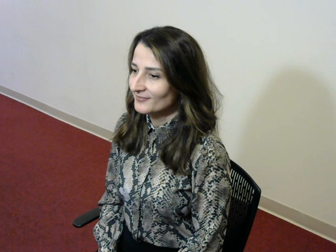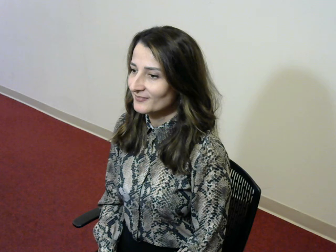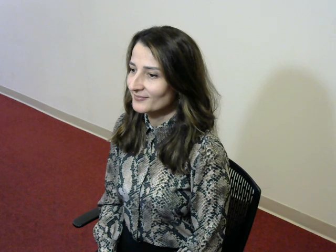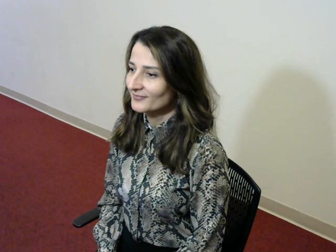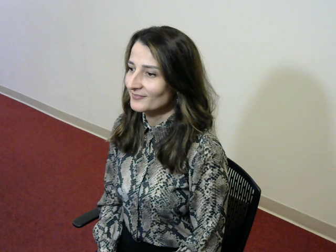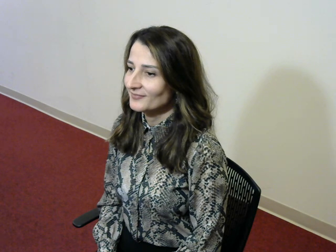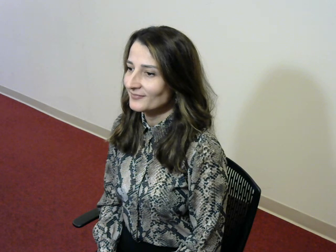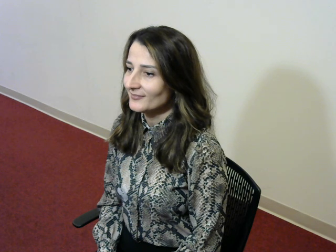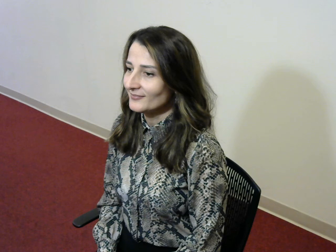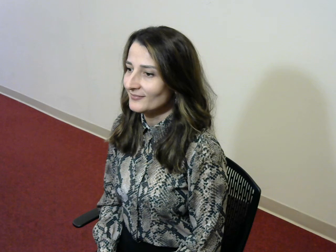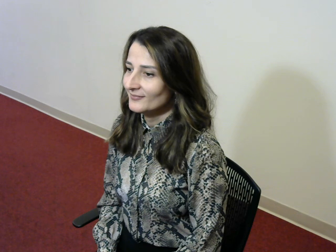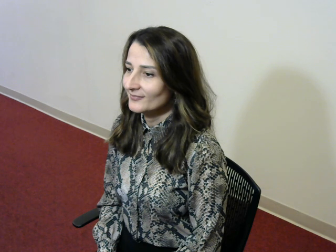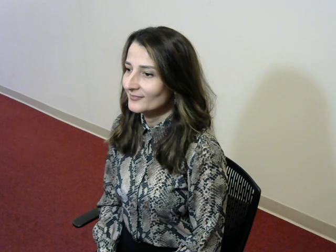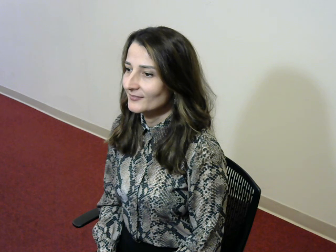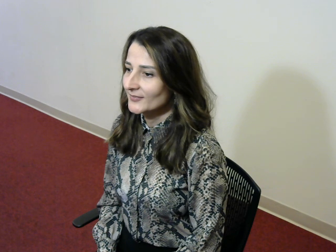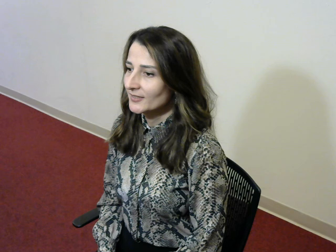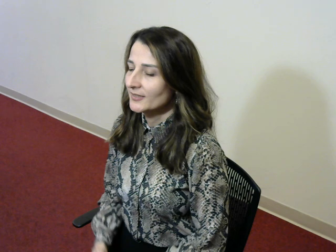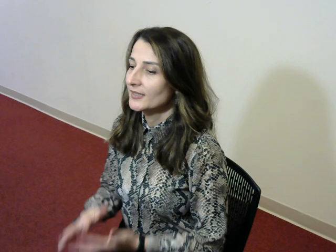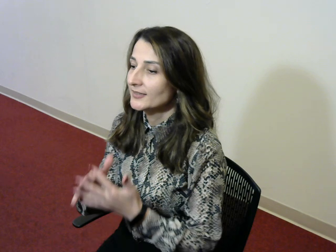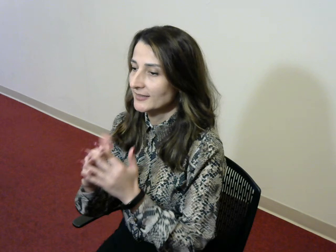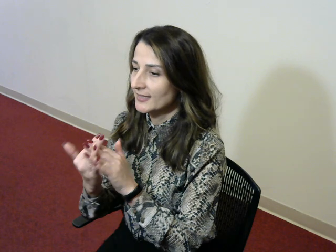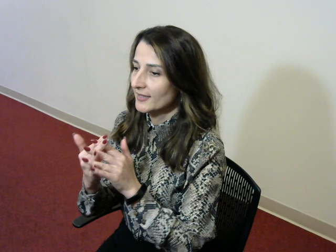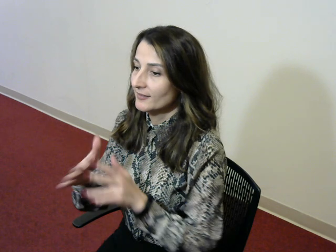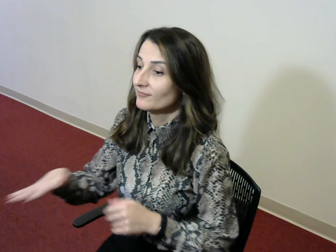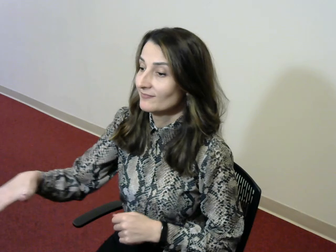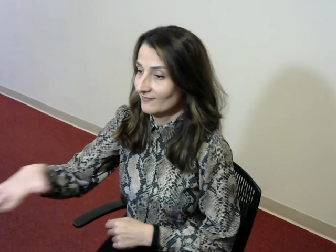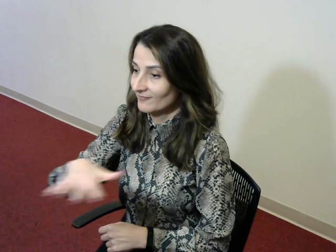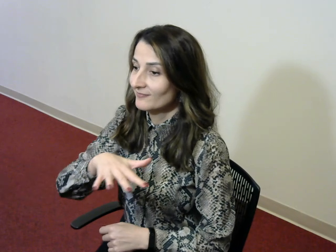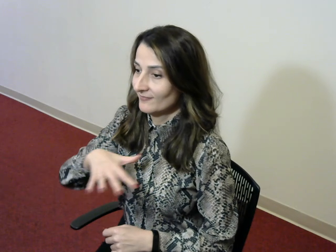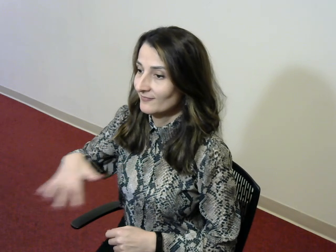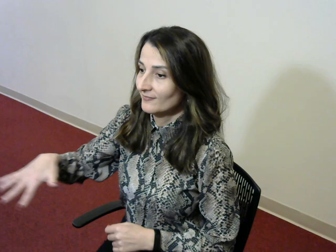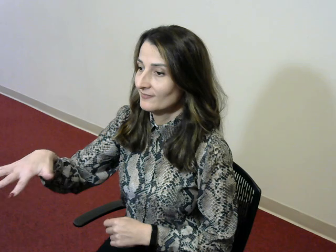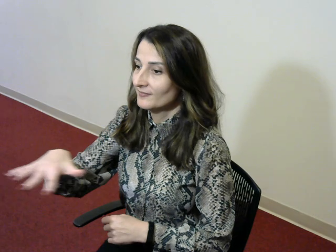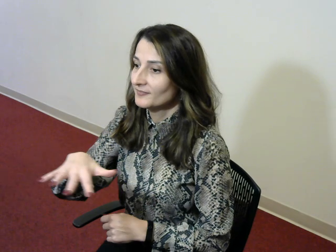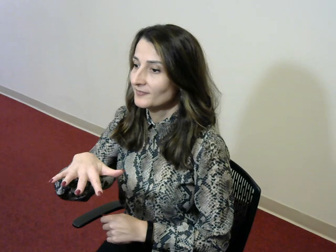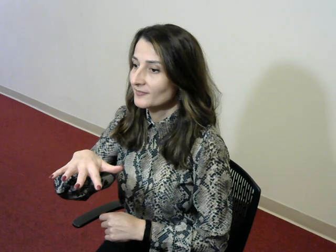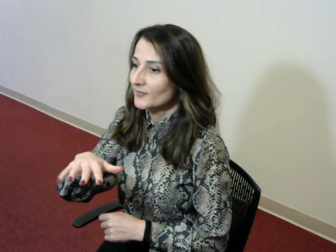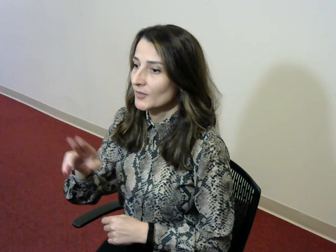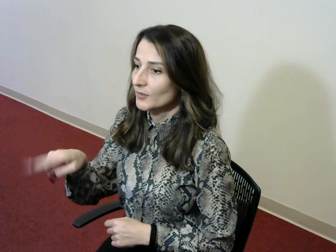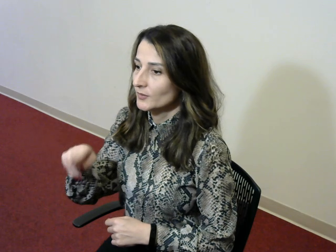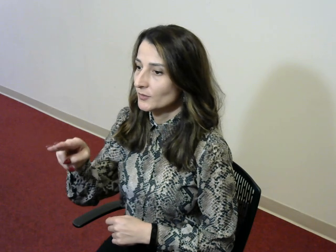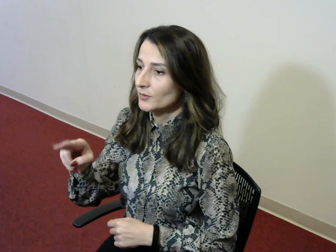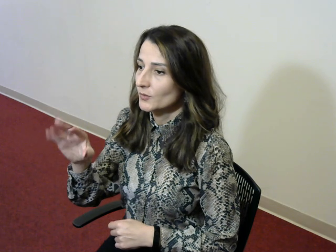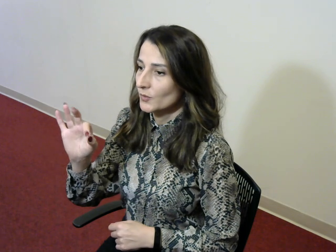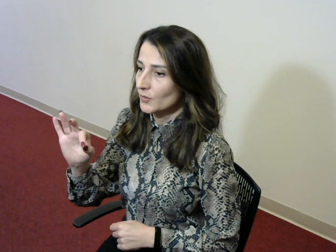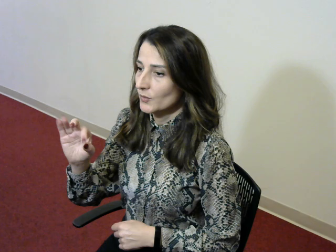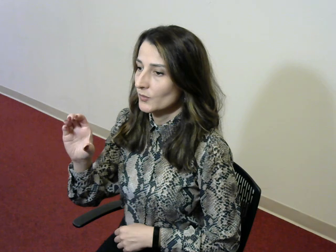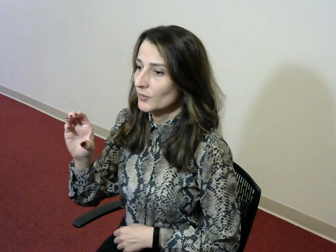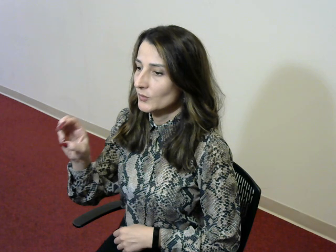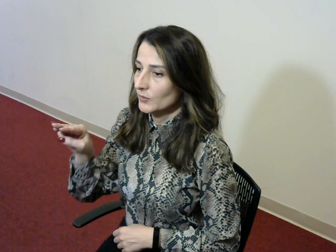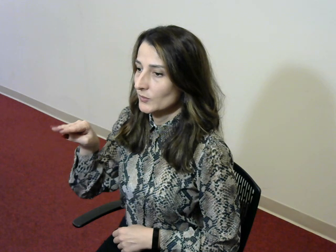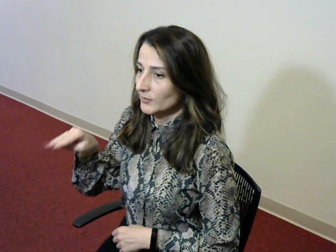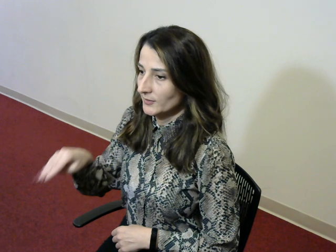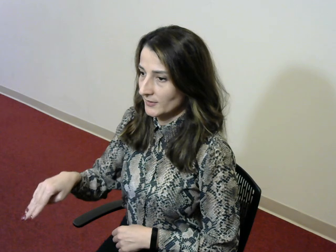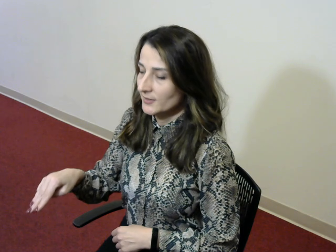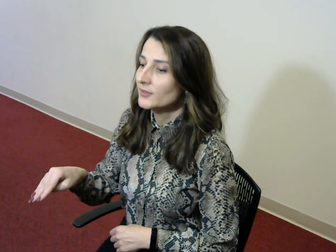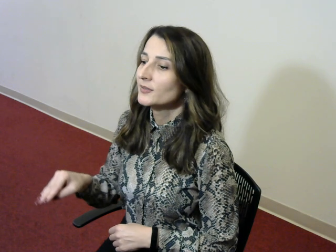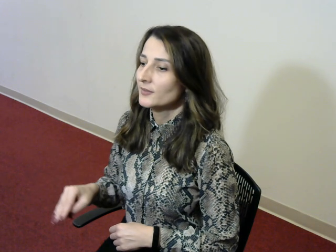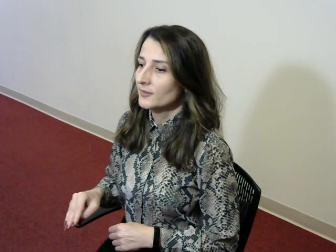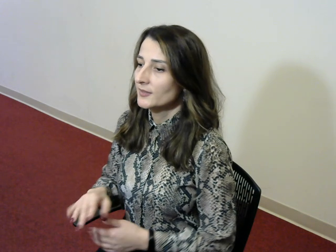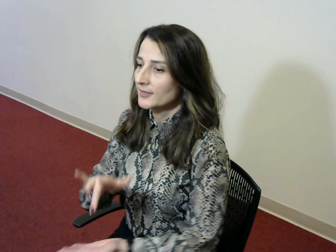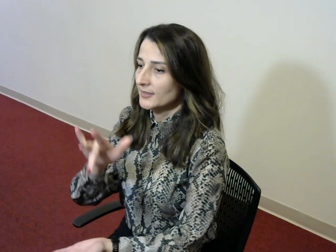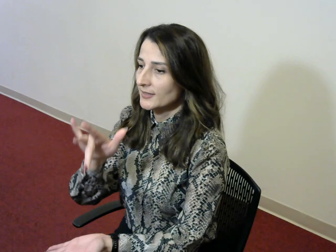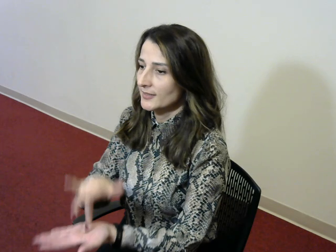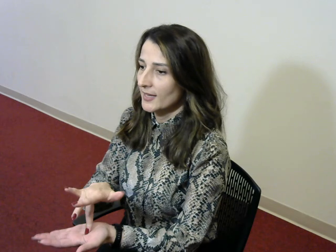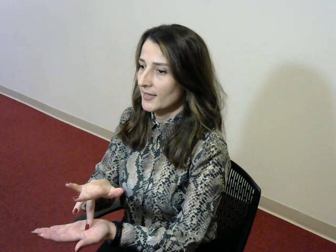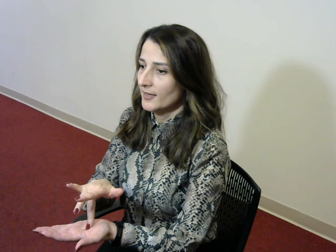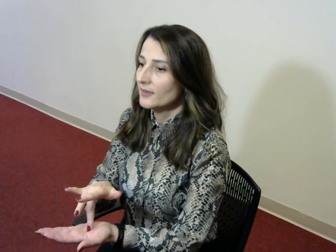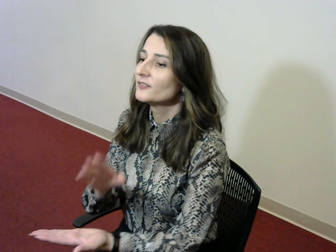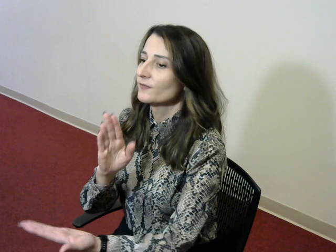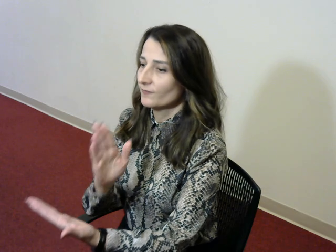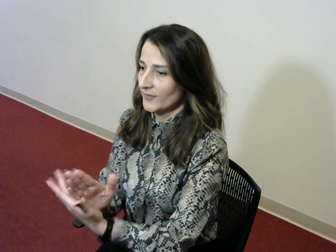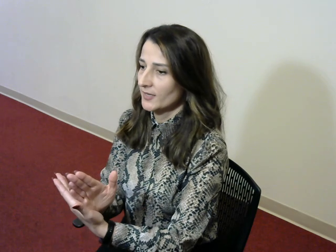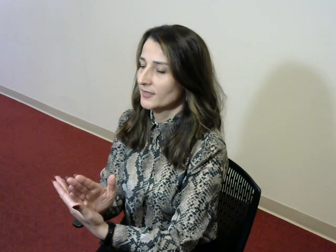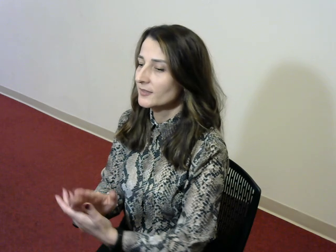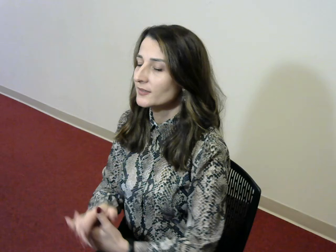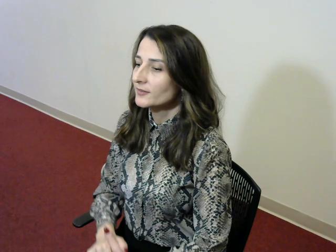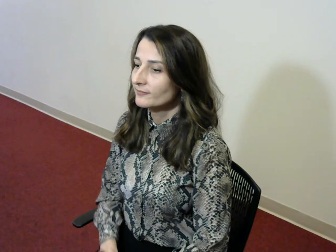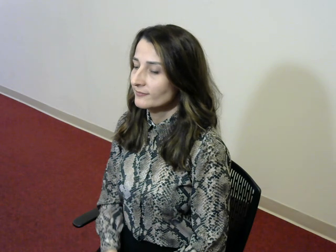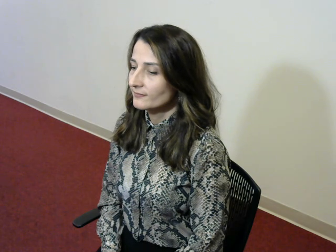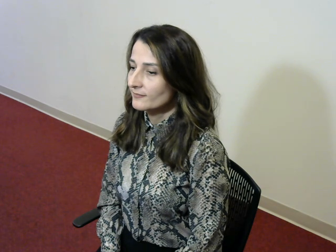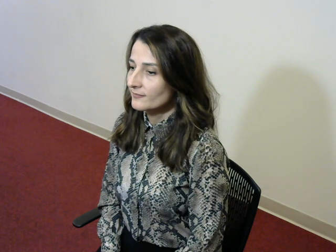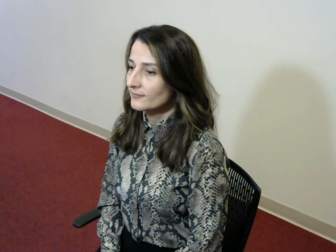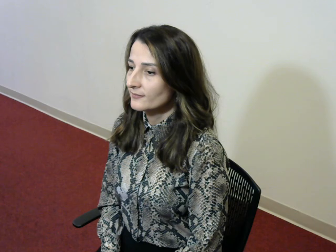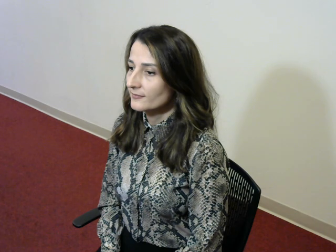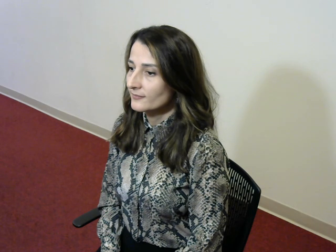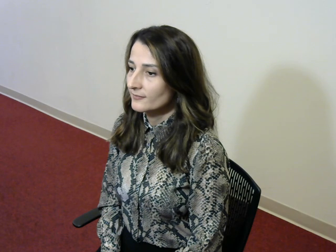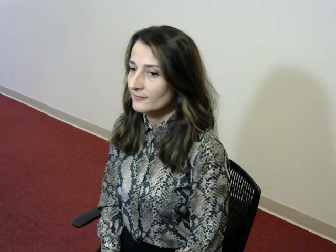Rayonlarda DOST Mərkəzləri varmı?